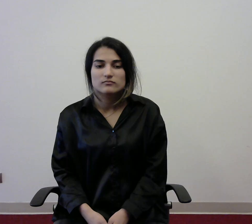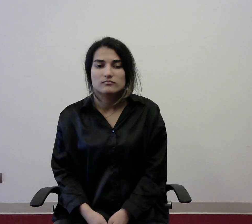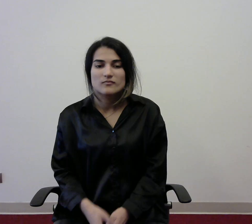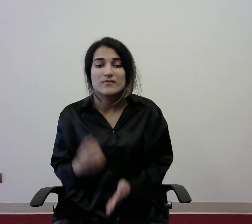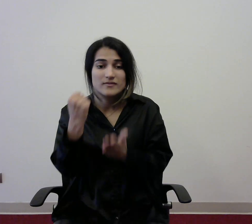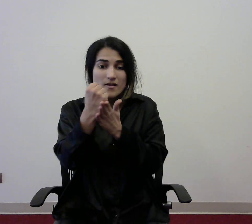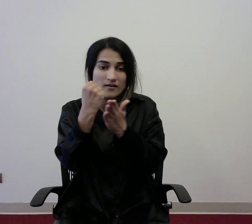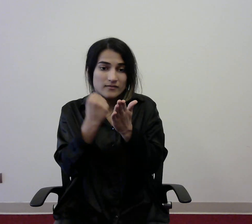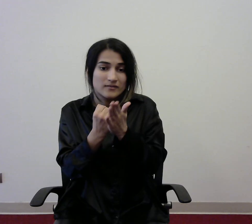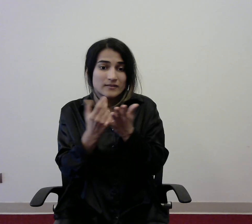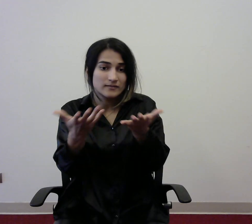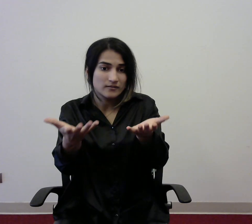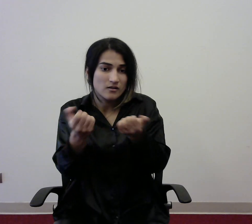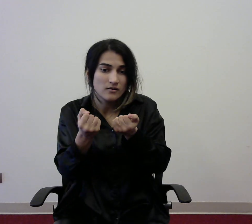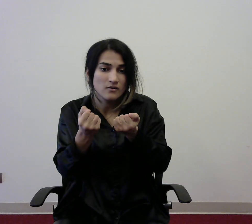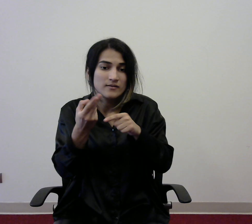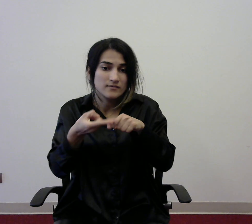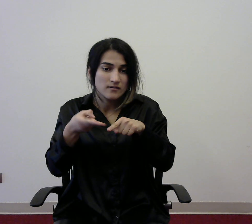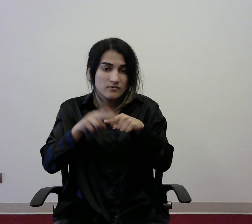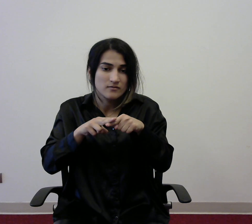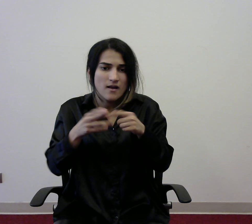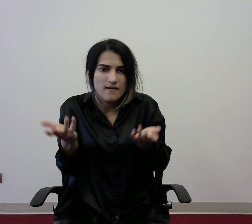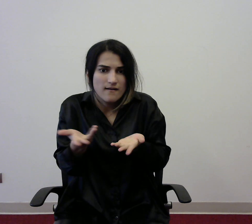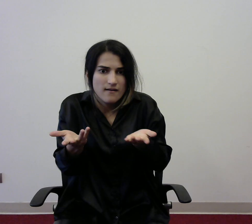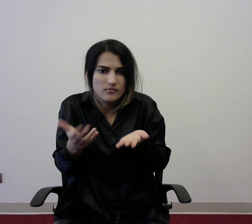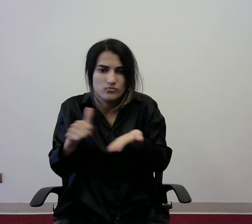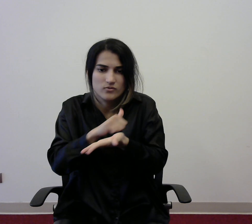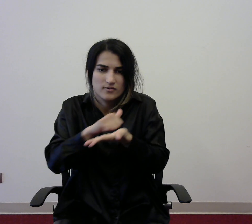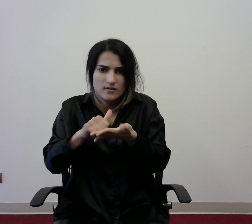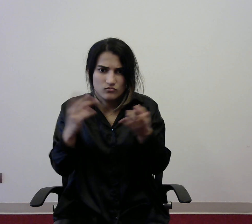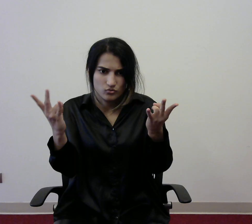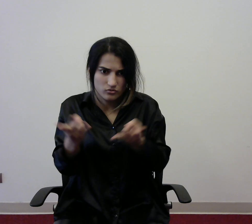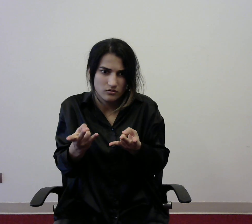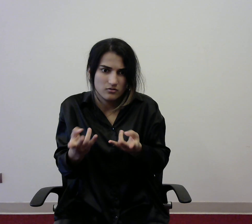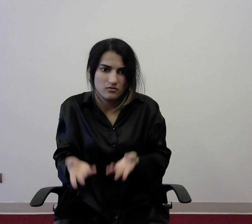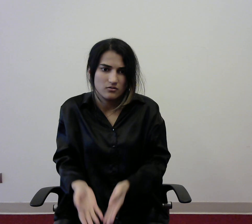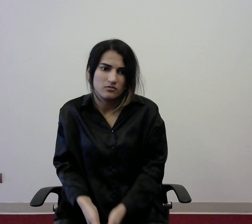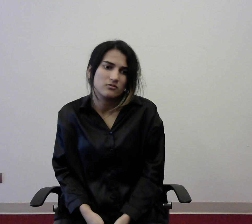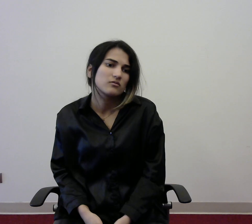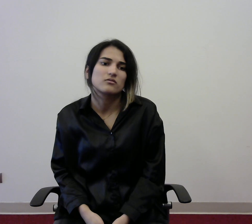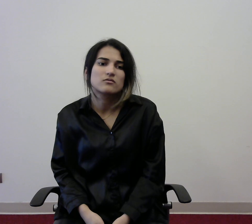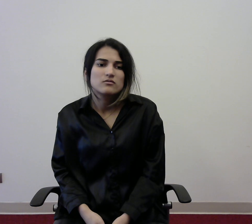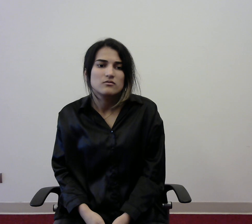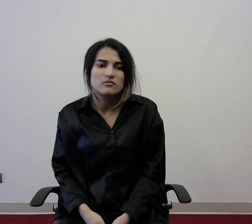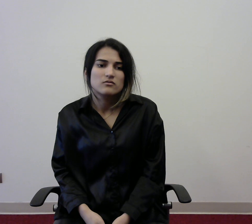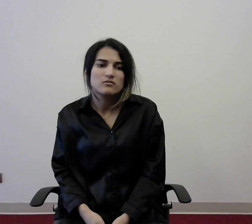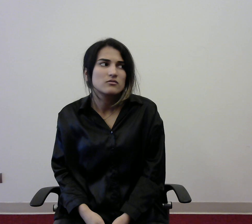Viza almaq üçün hansı sənədlər lazımdır?